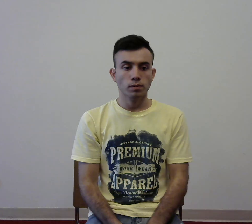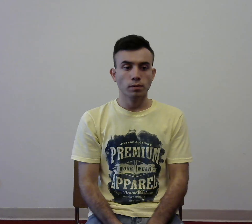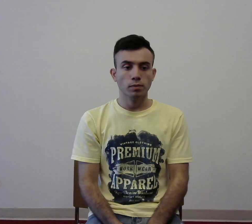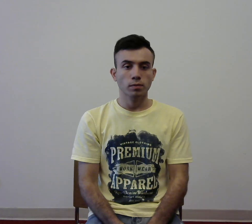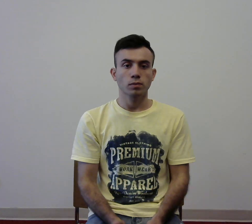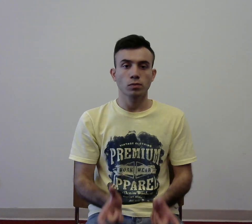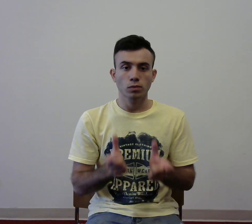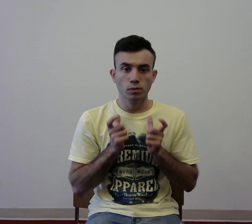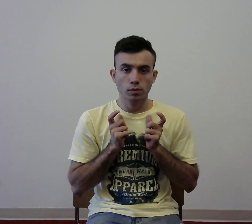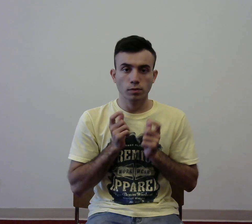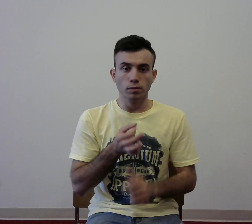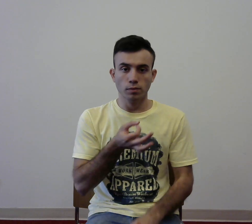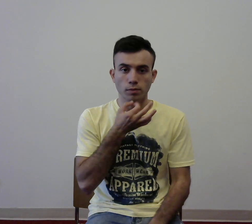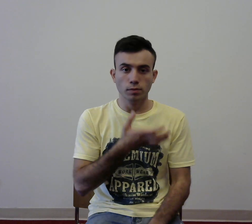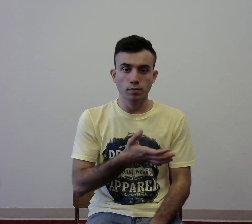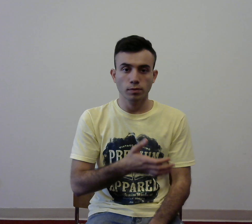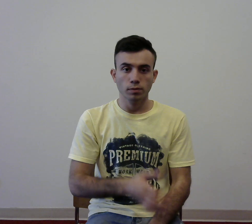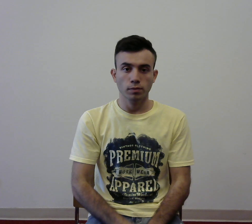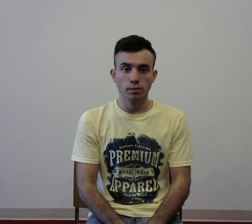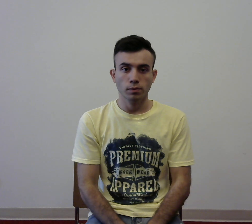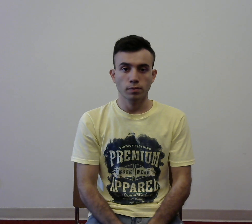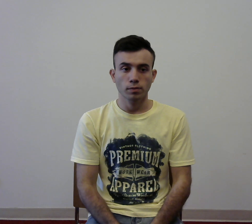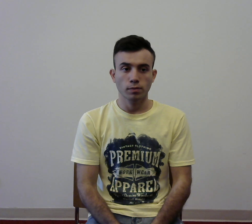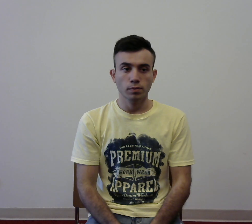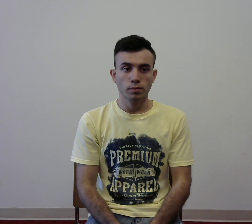Köynəyim xoşuna gəlir?